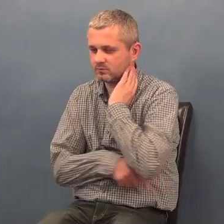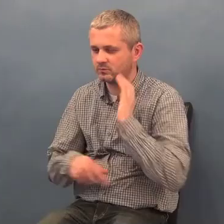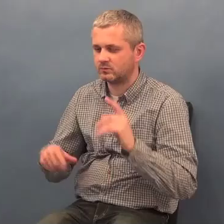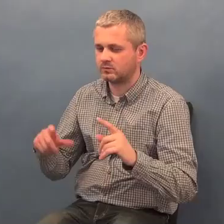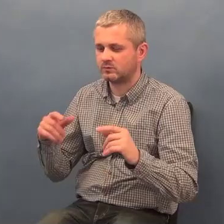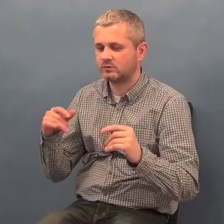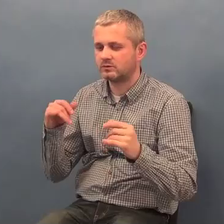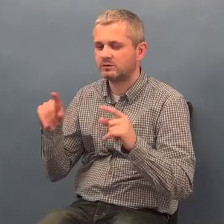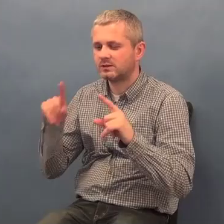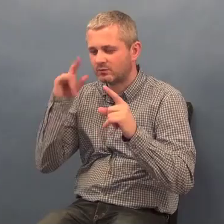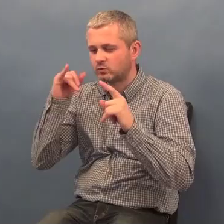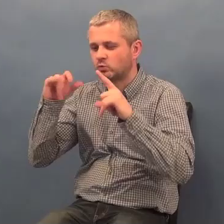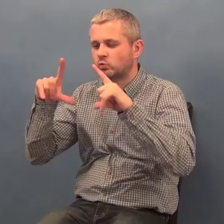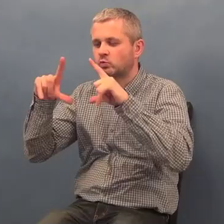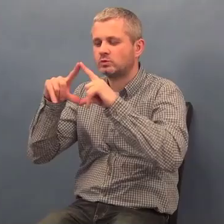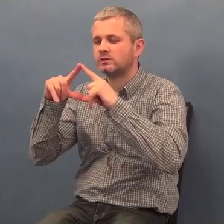To jest taki znak, żółty trójkąt.